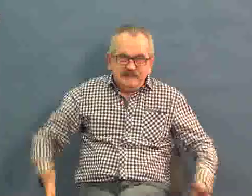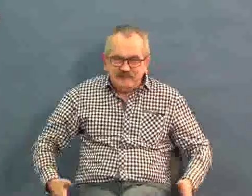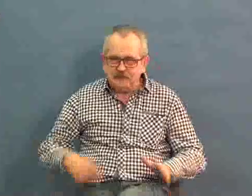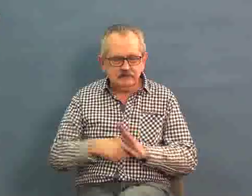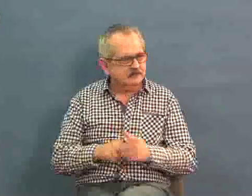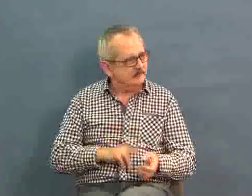Policjant to ignoruje.